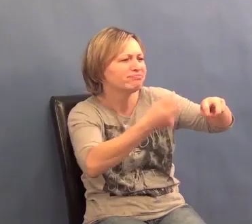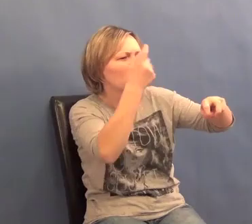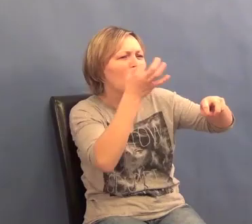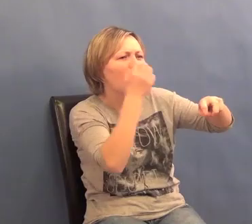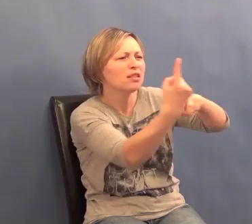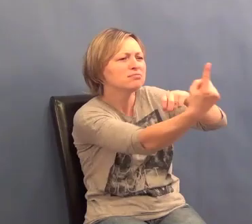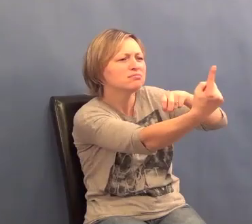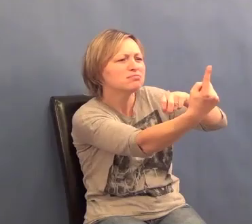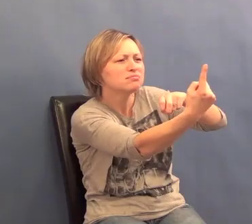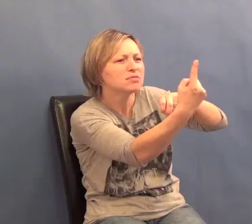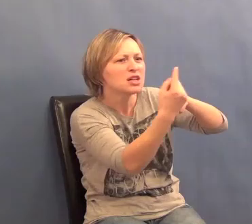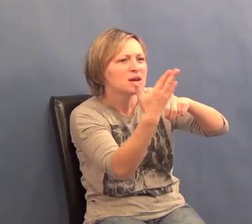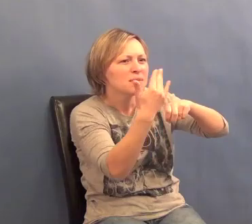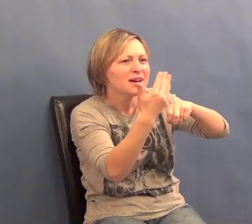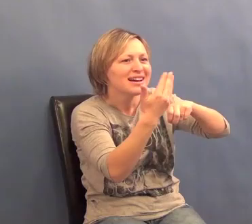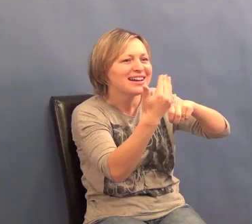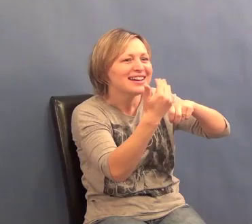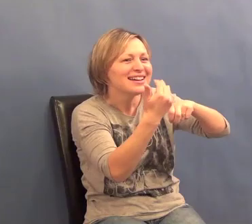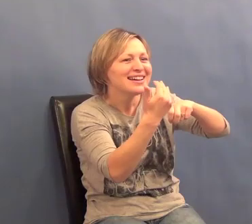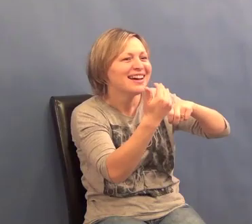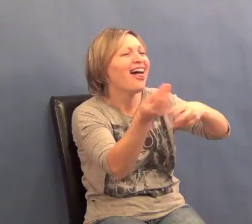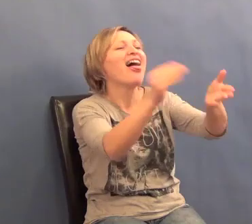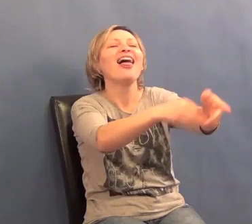Pojawia się kot, a rybka...